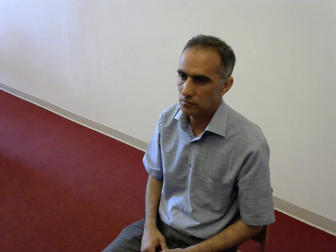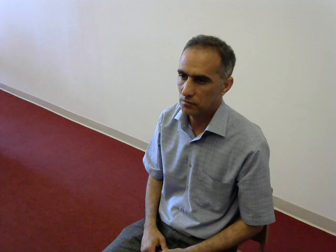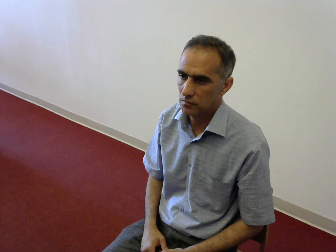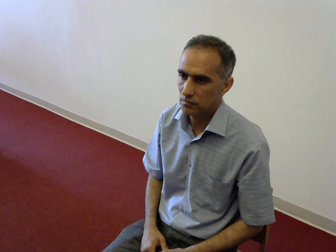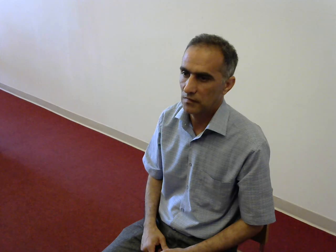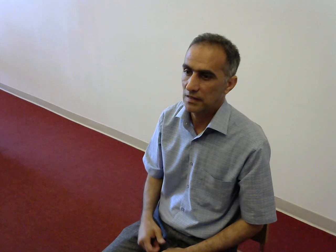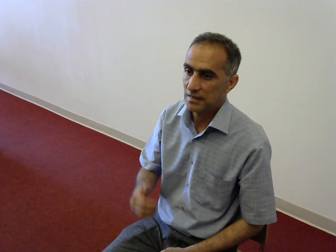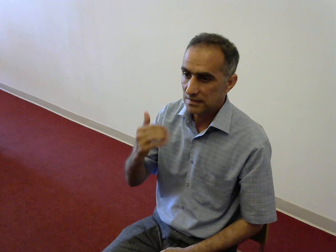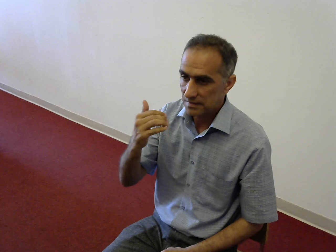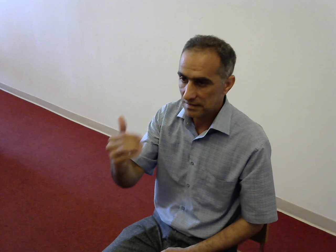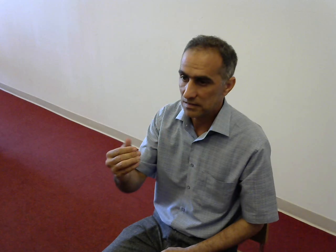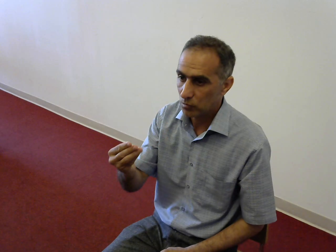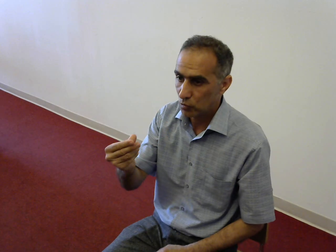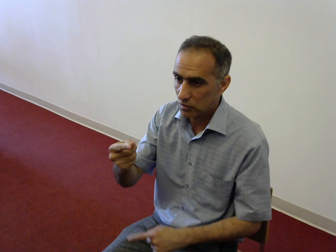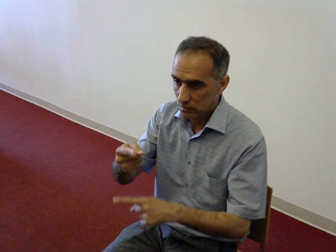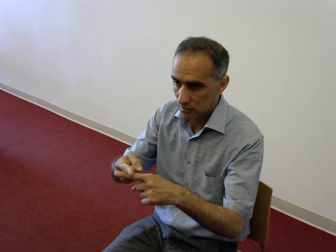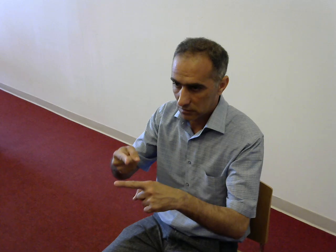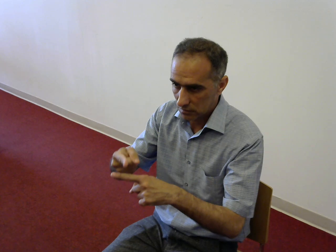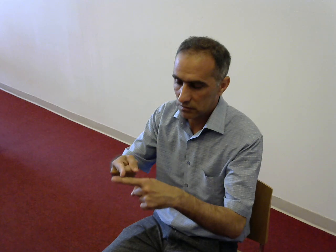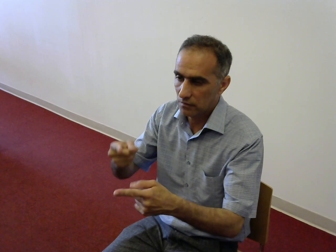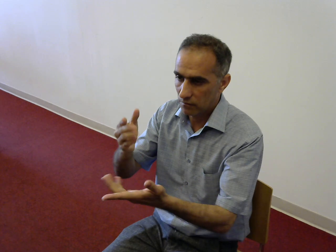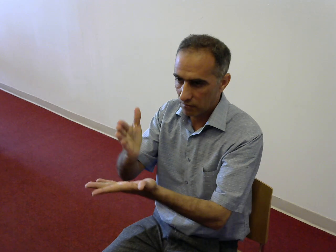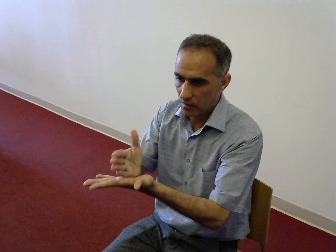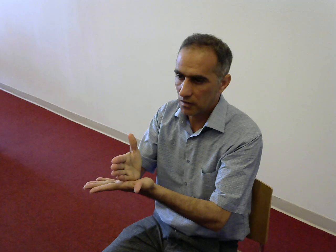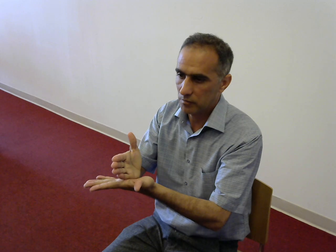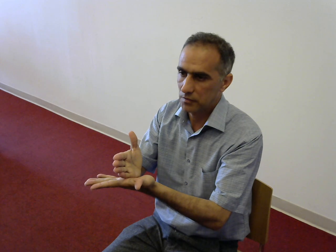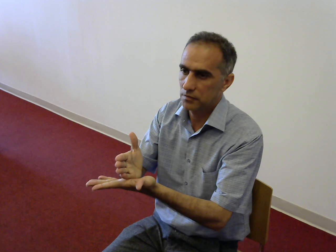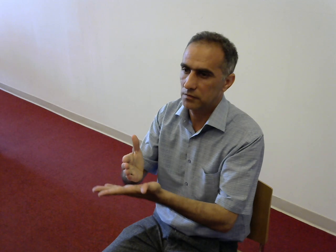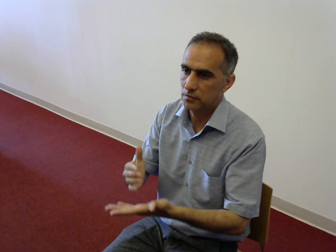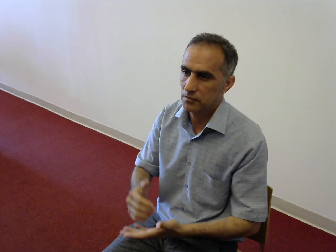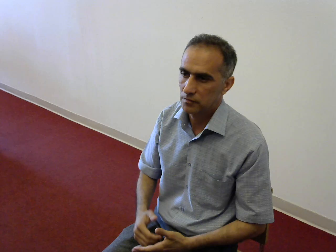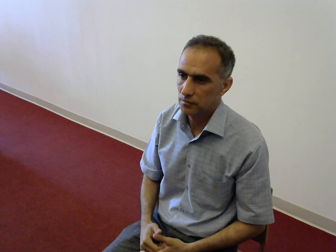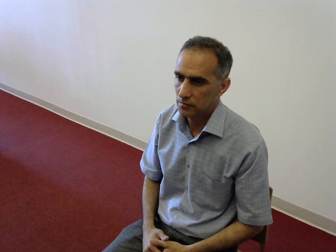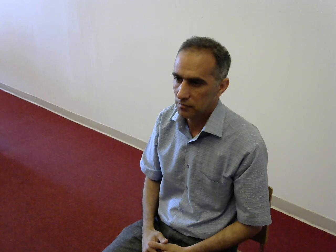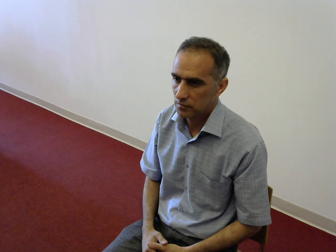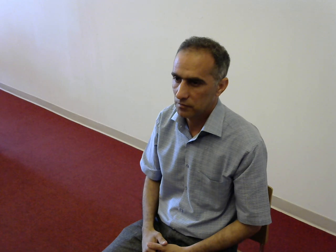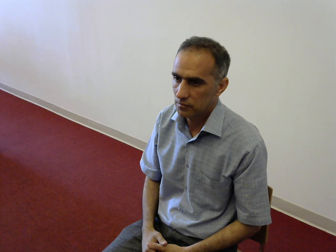Sizdə xırda pul varmı?